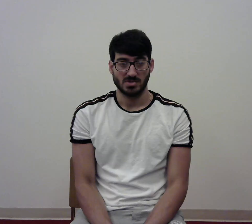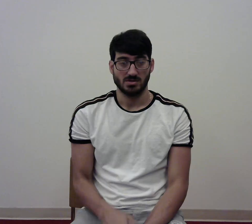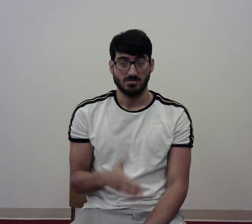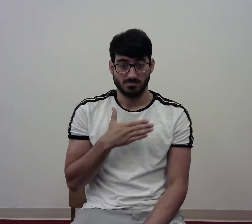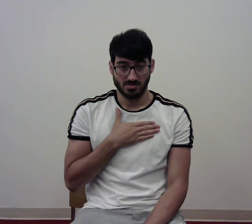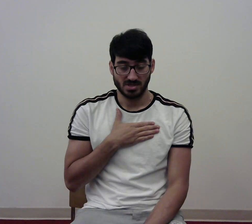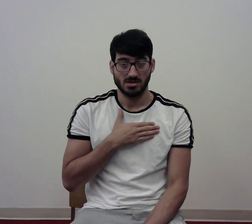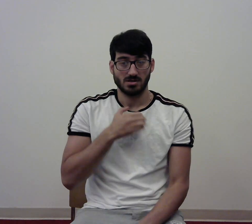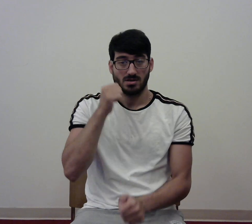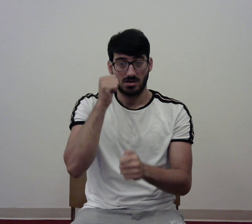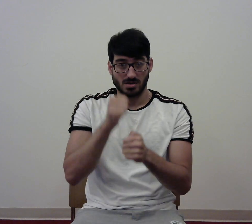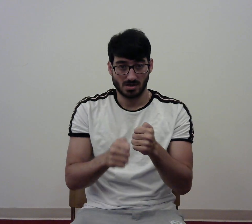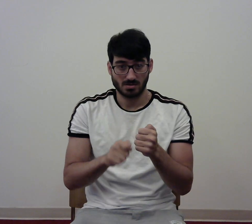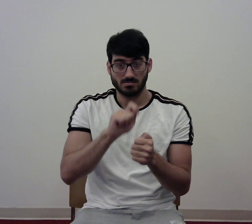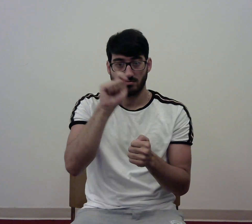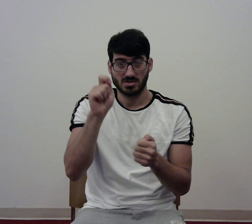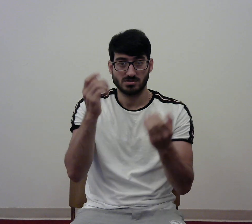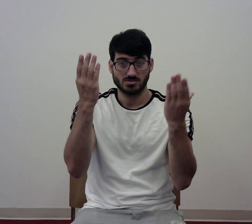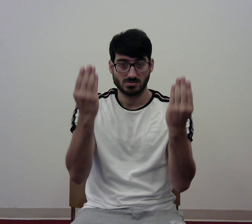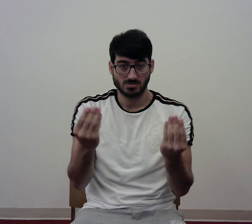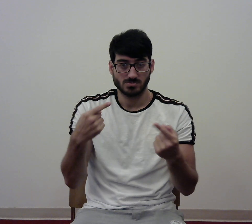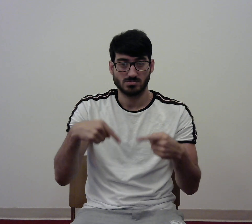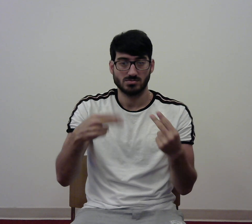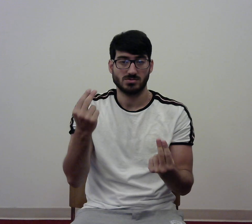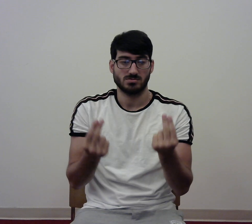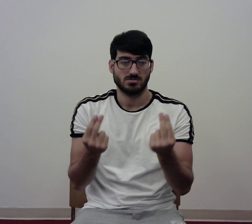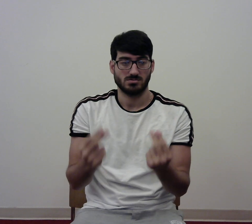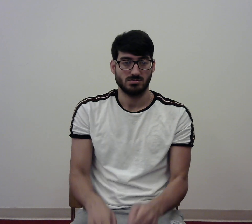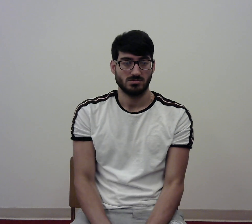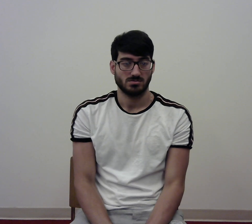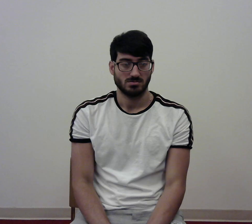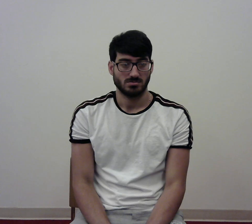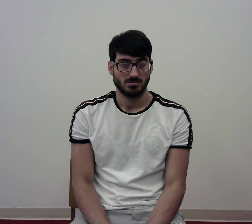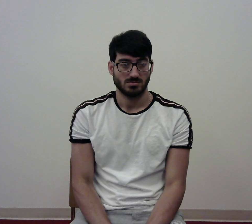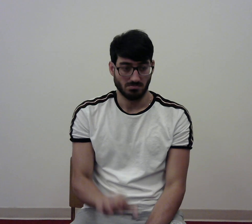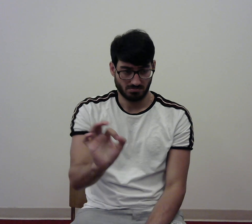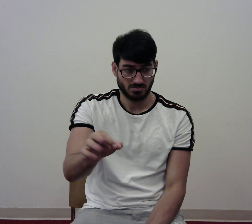Biz hər bazar günü futbol oynayırıq